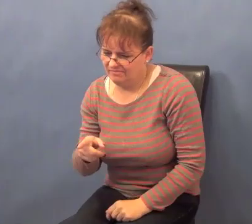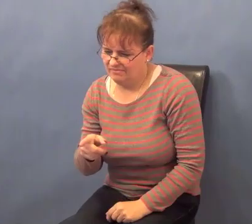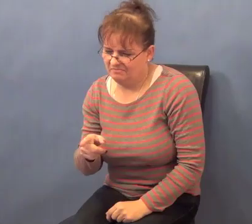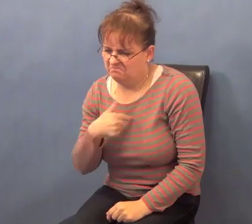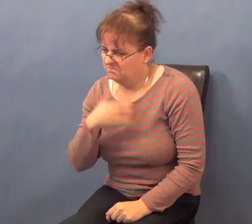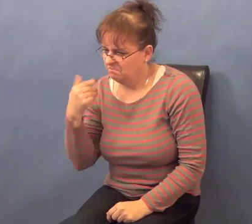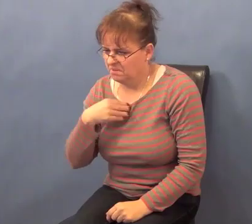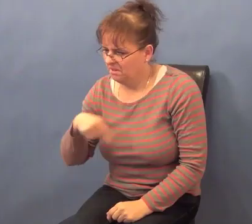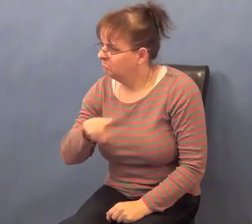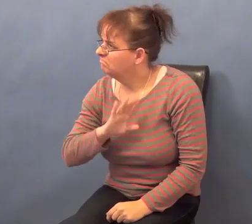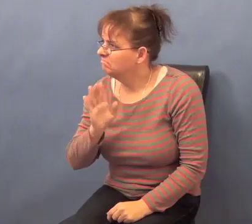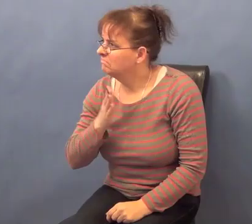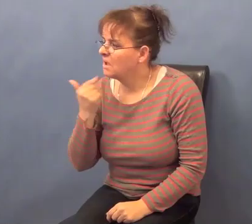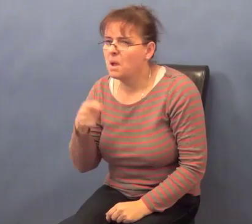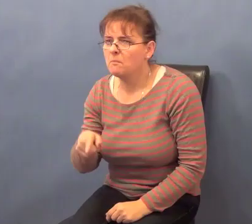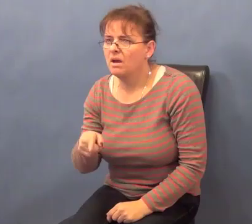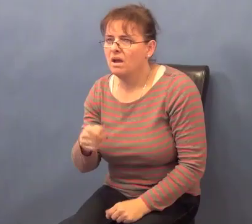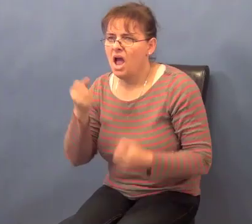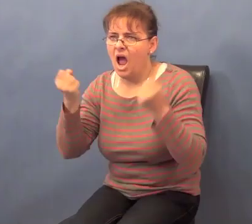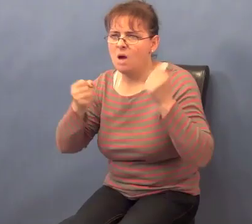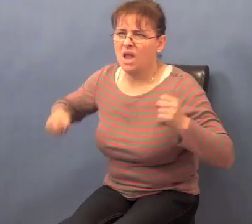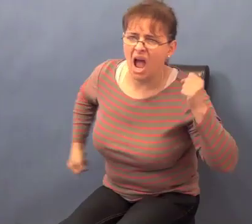Tego nie ma tutaj w Polsce.